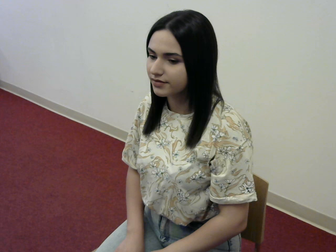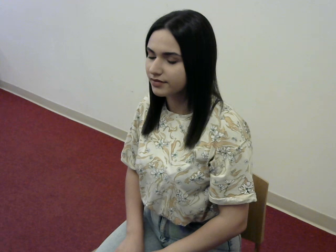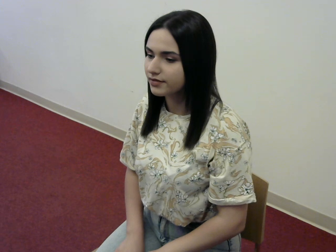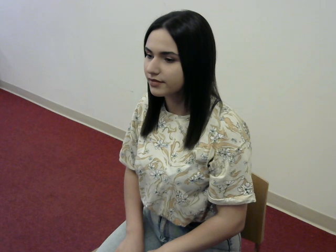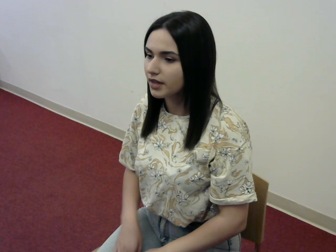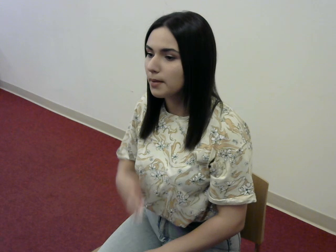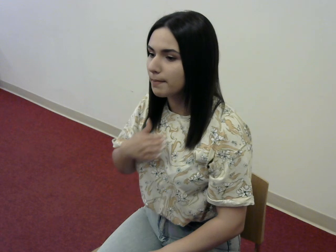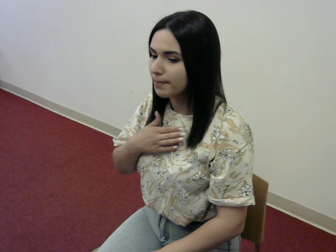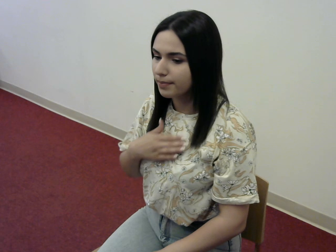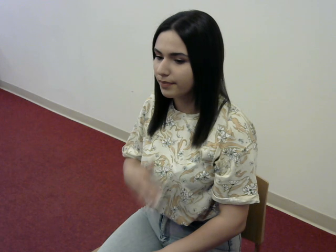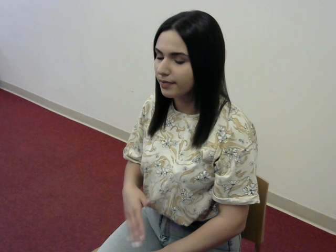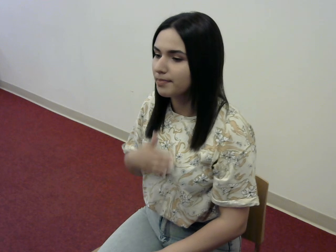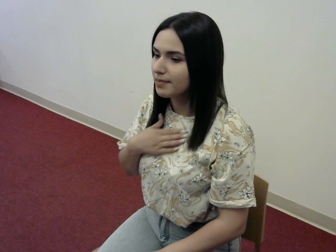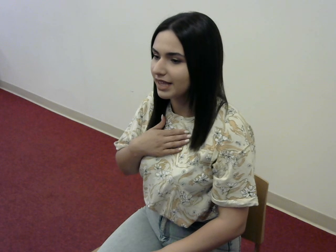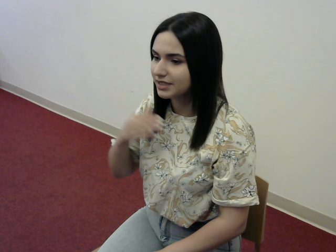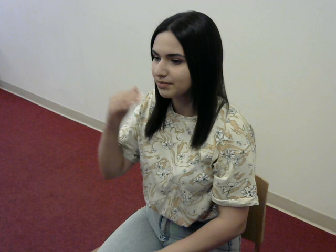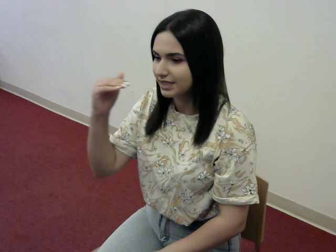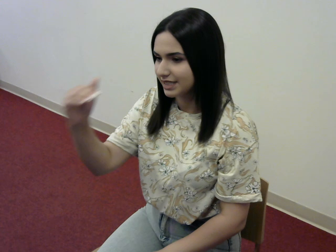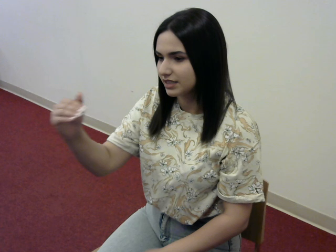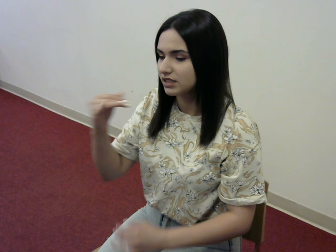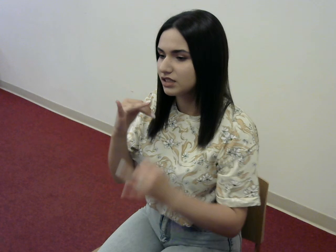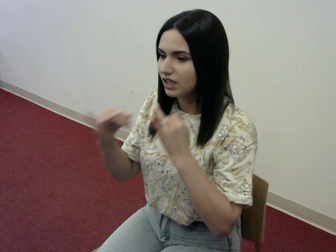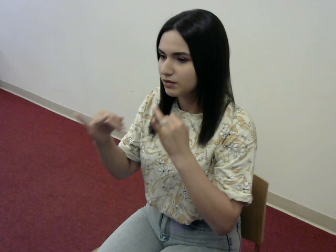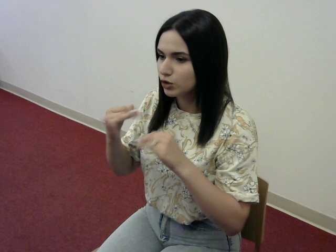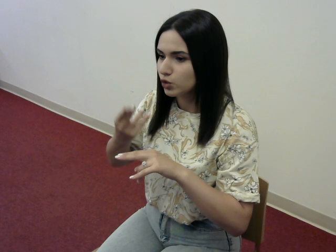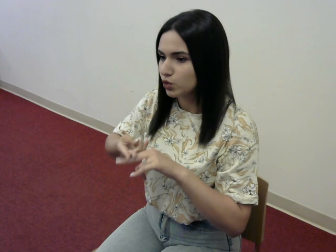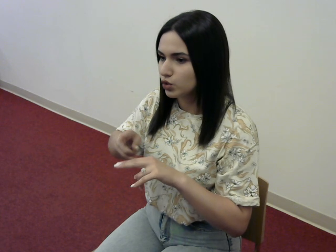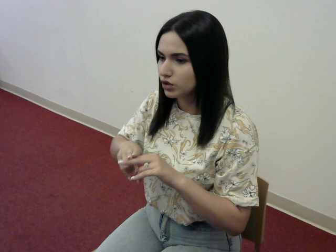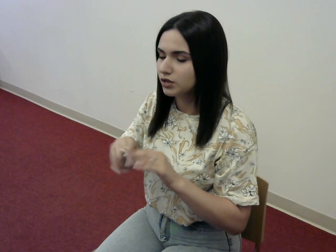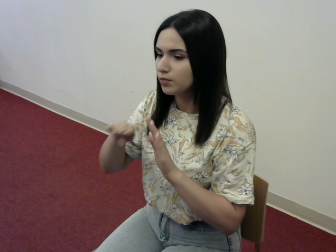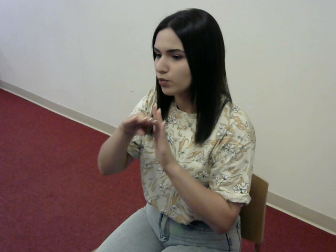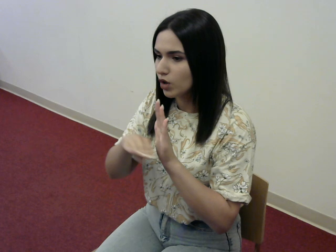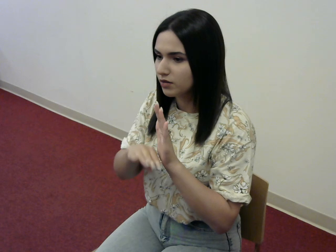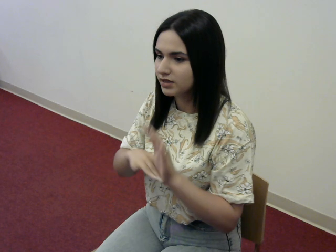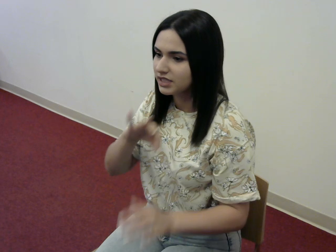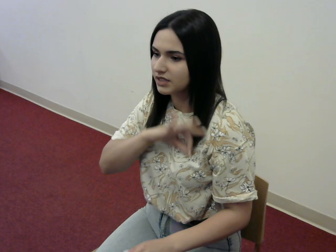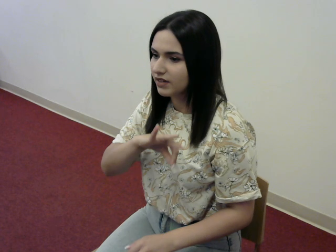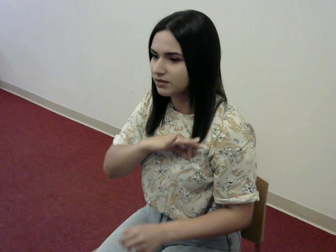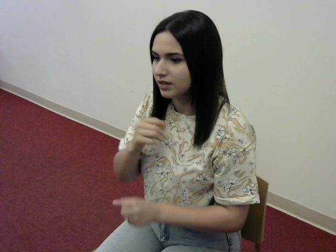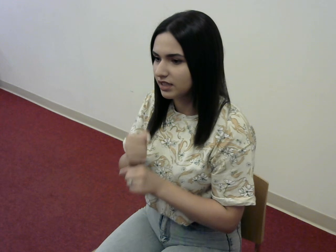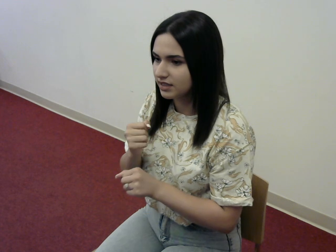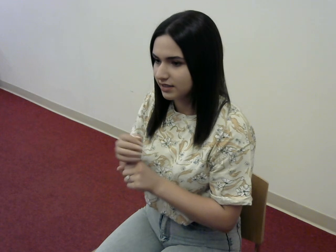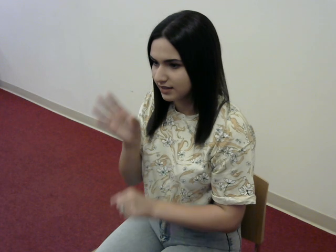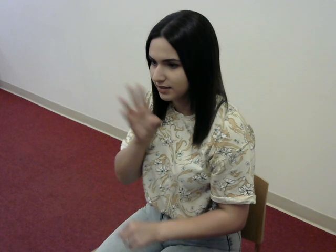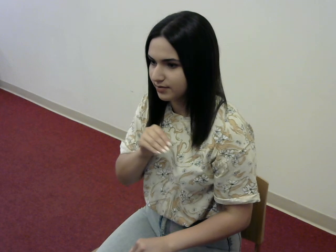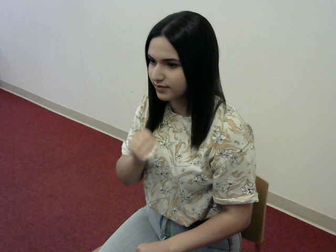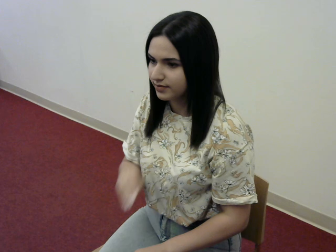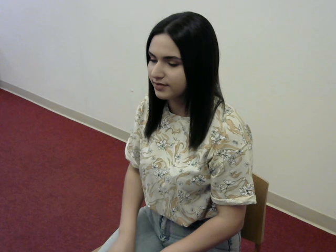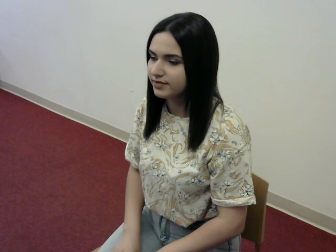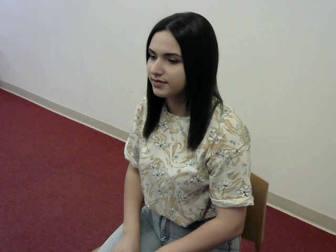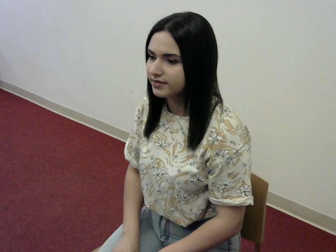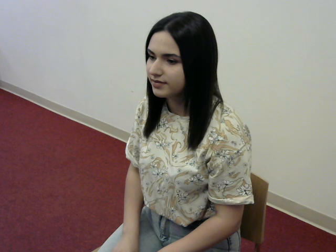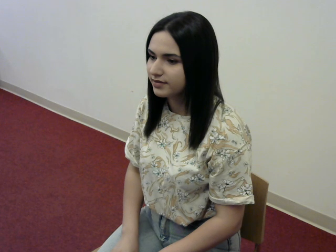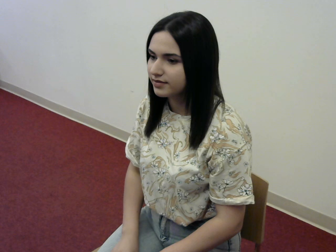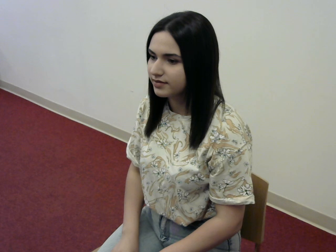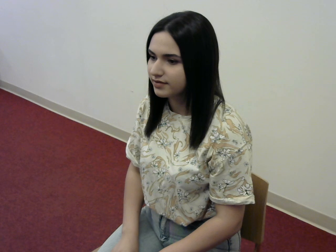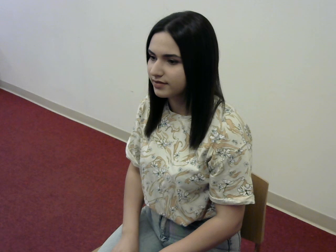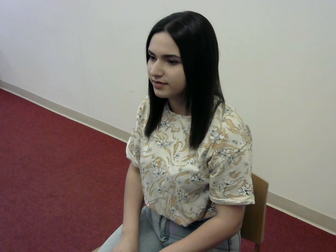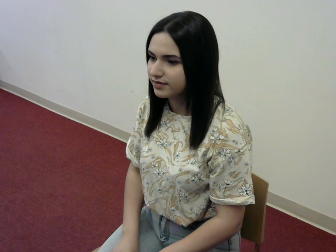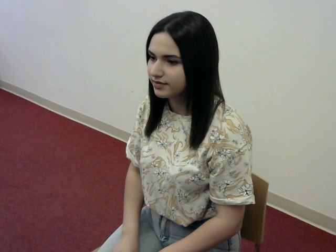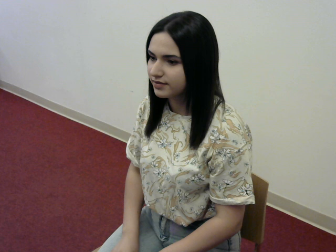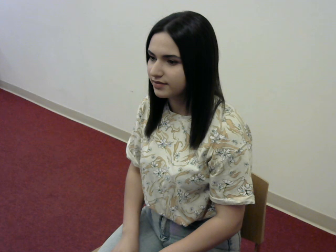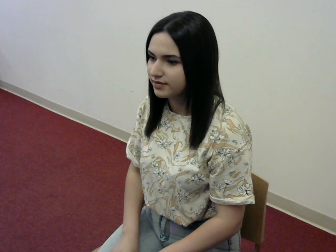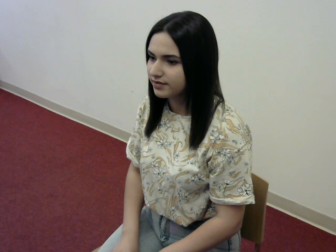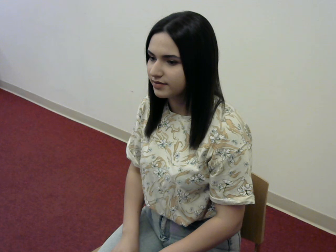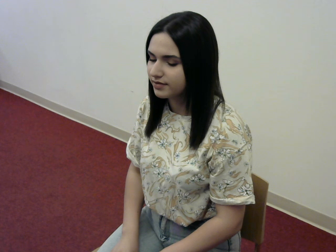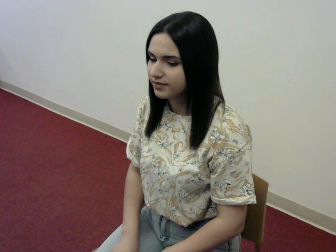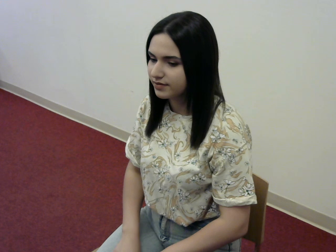Mən sizinlə danışmaq üçün proqramdan istifadə edə bilərəm